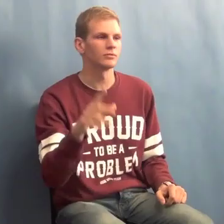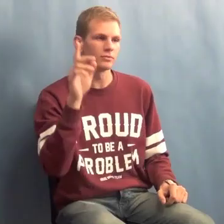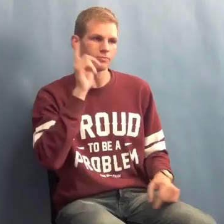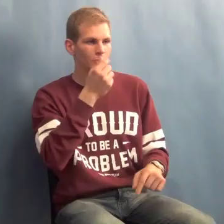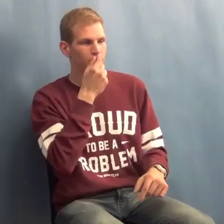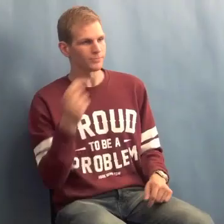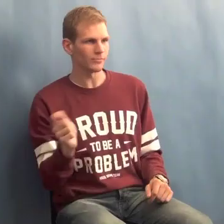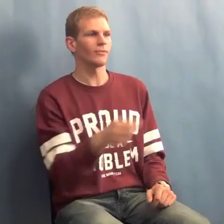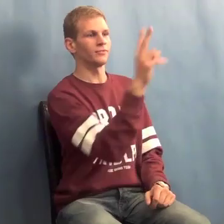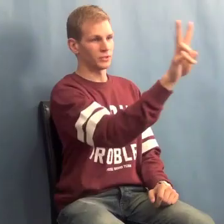Pokazał dwa.